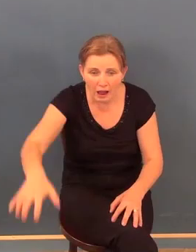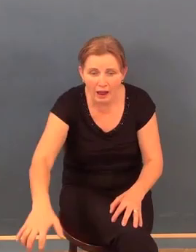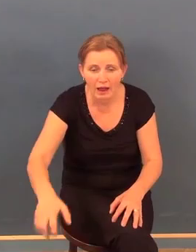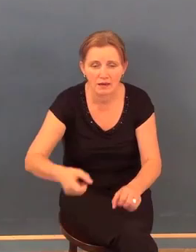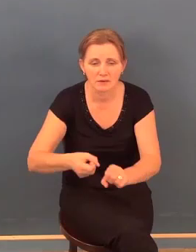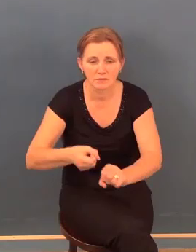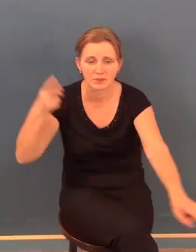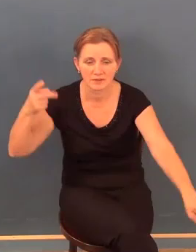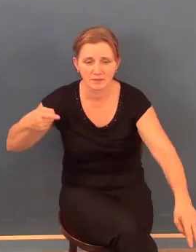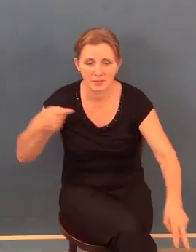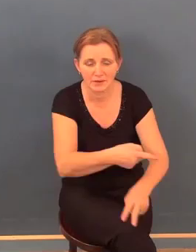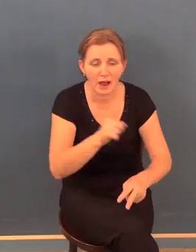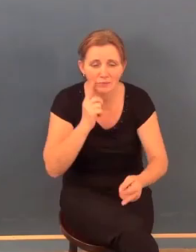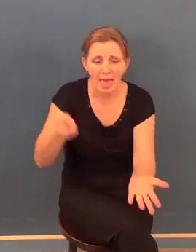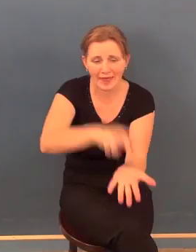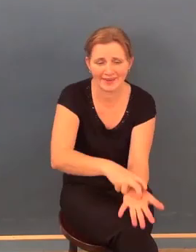Chce wyłączyć, ale budzik strzela w nią wskazówką.